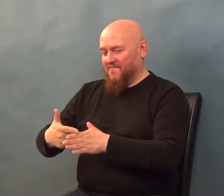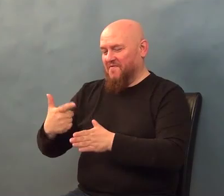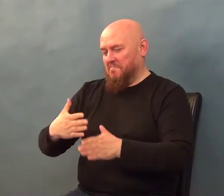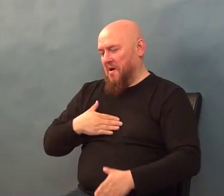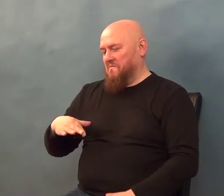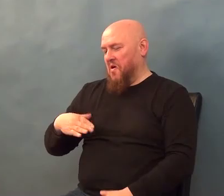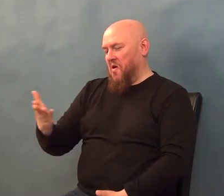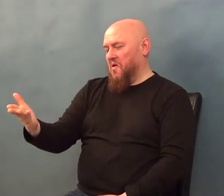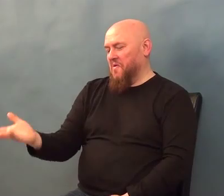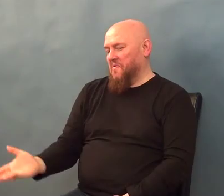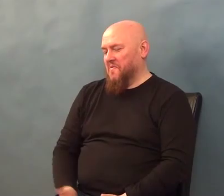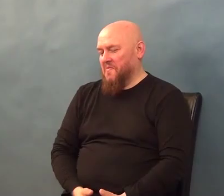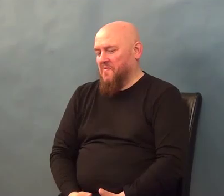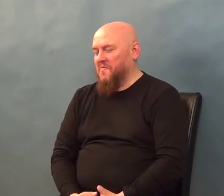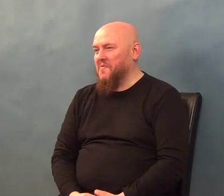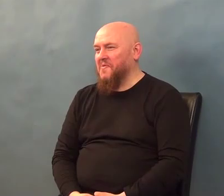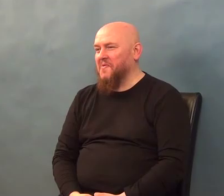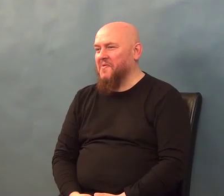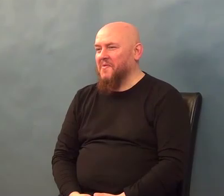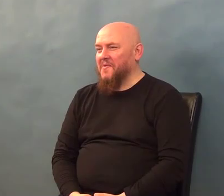Dwudziestego trzeciego mam wolne.